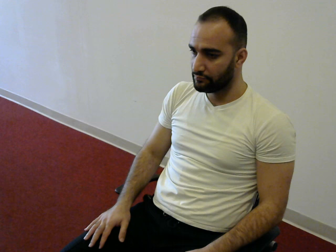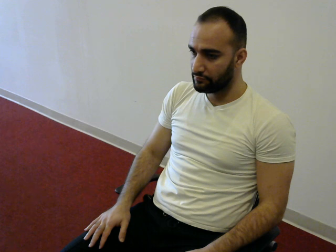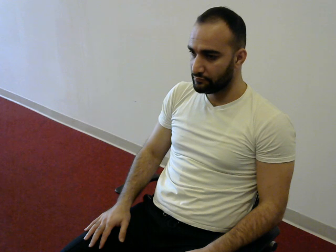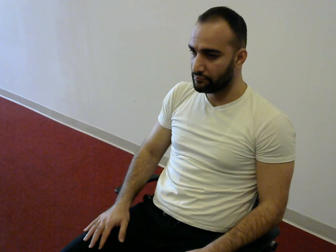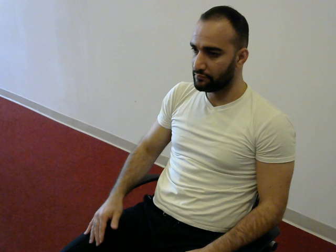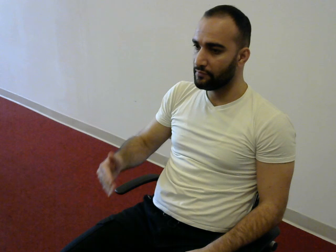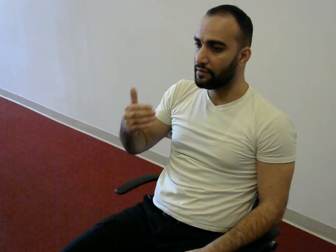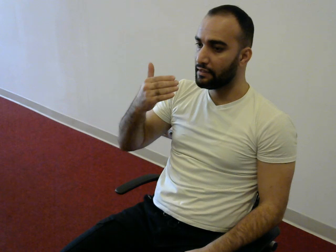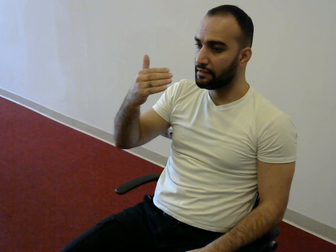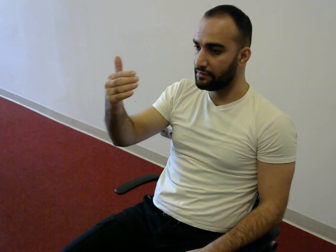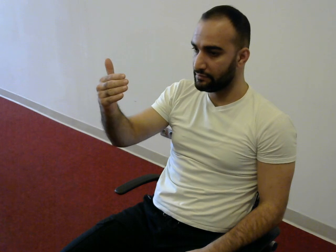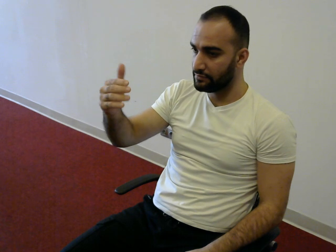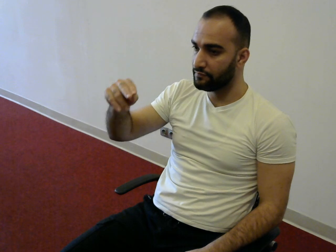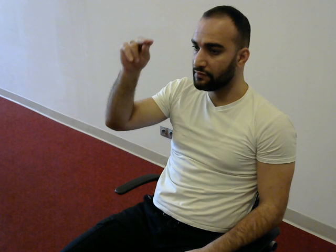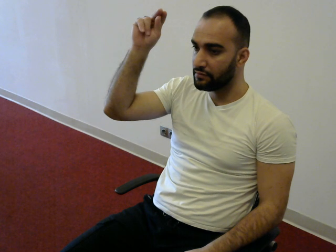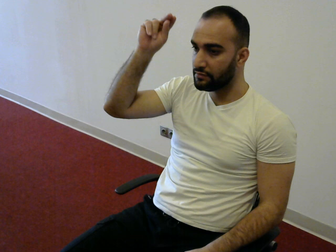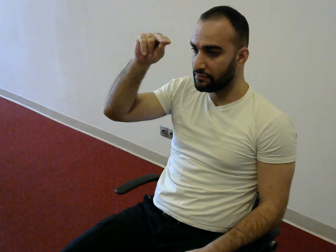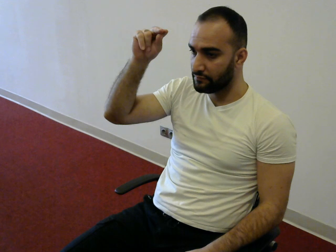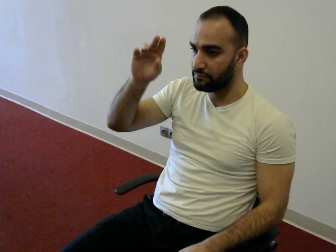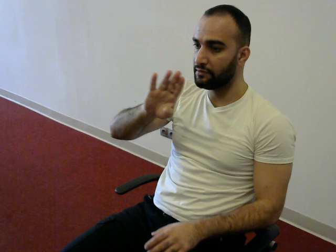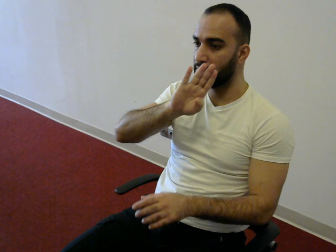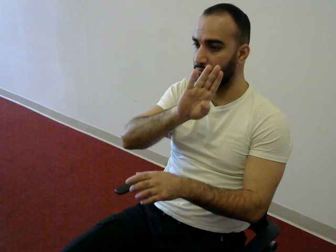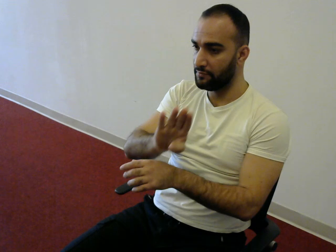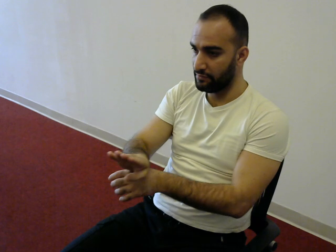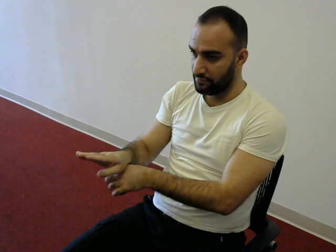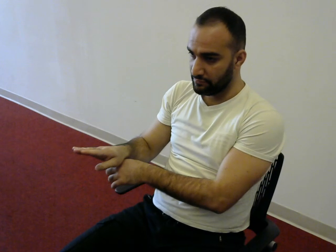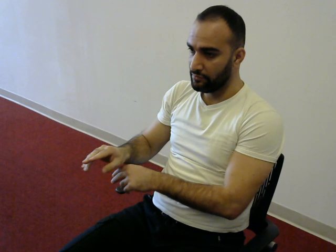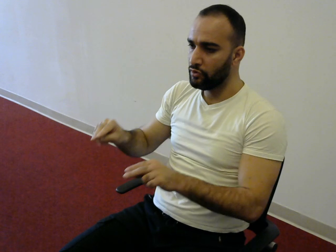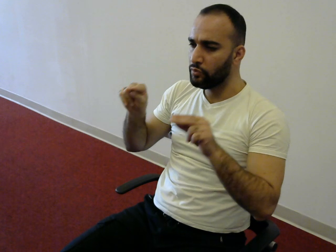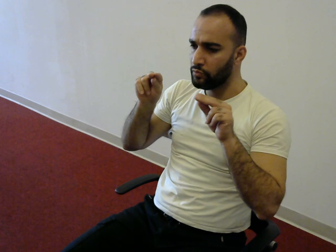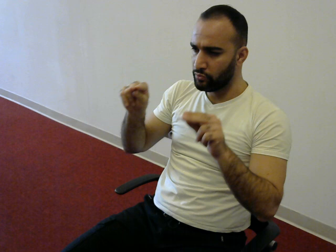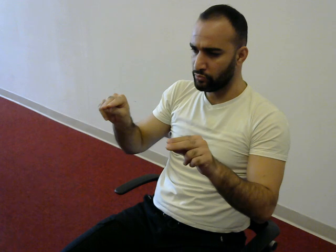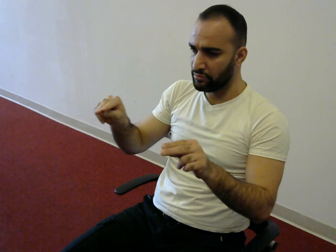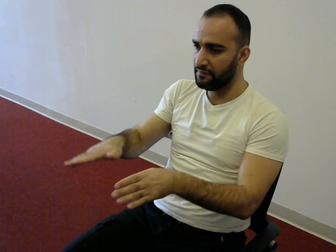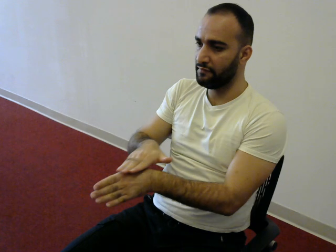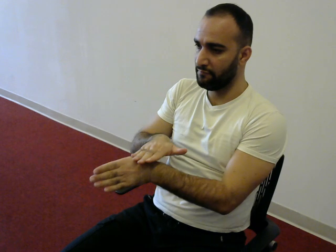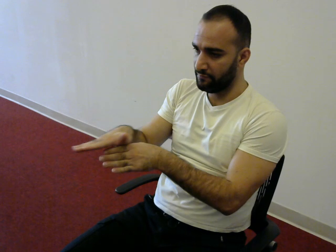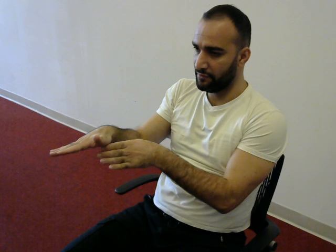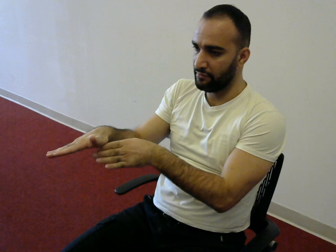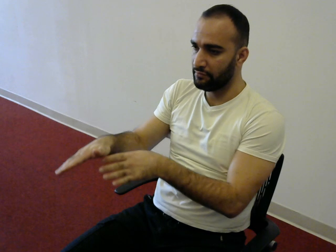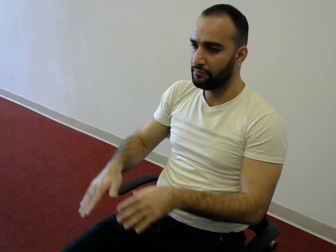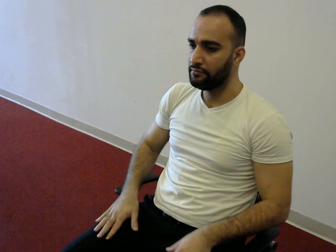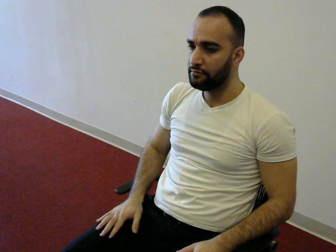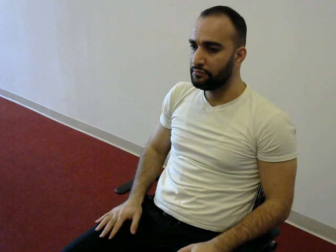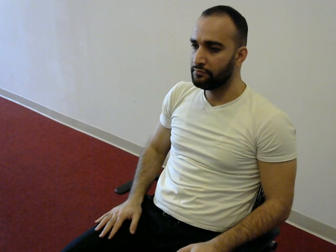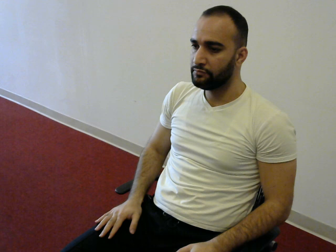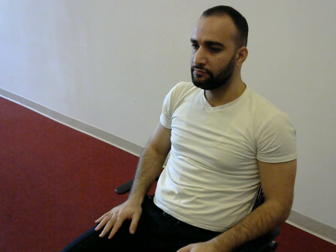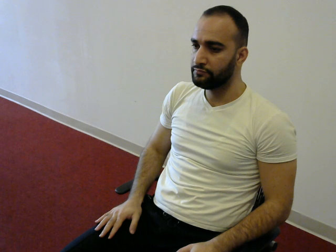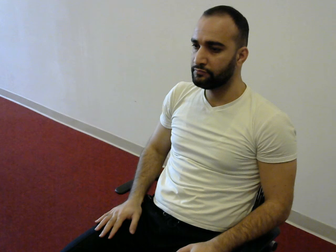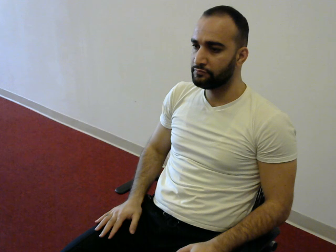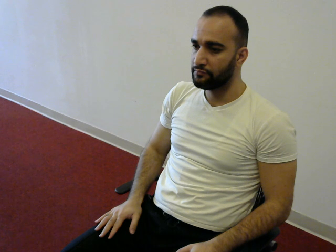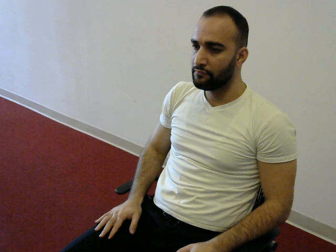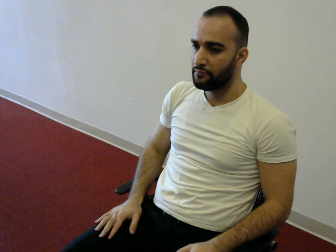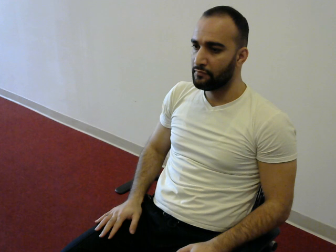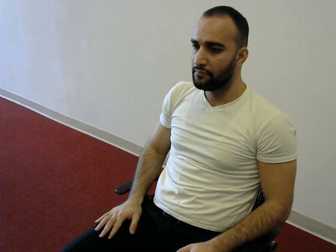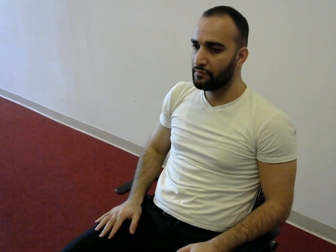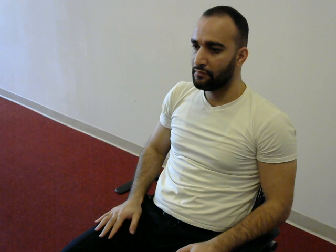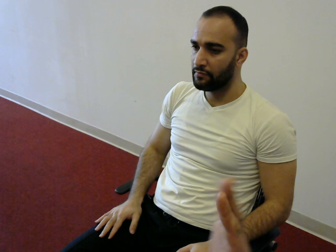Sənin şagirdin tapşırıqları düzgün yerinə yetirib